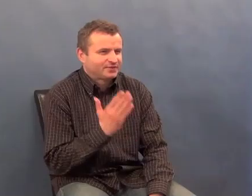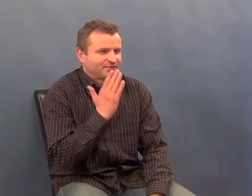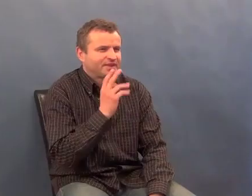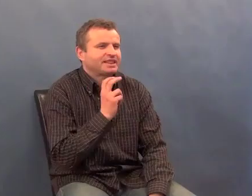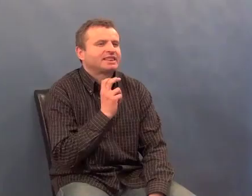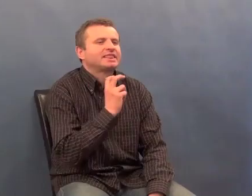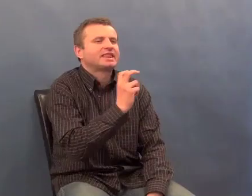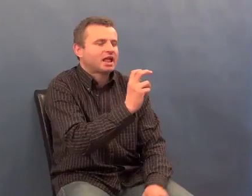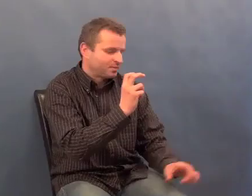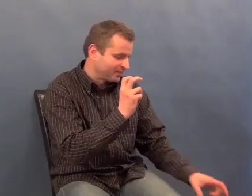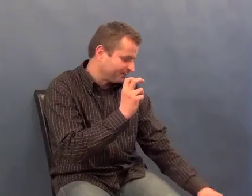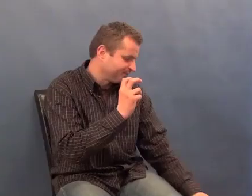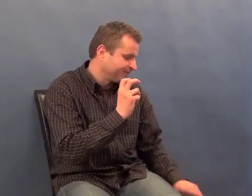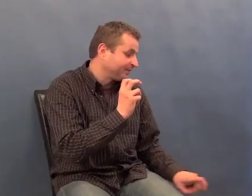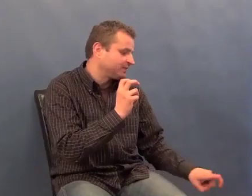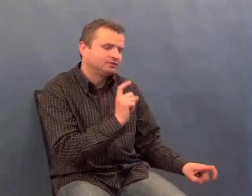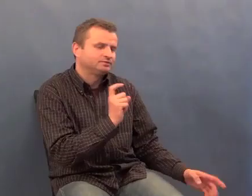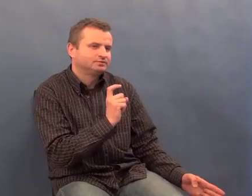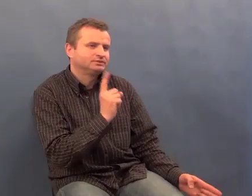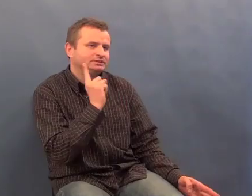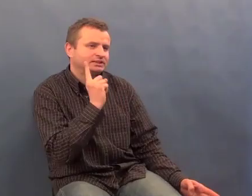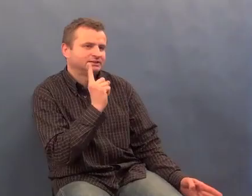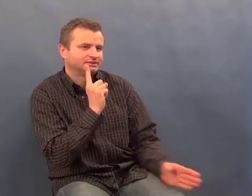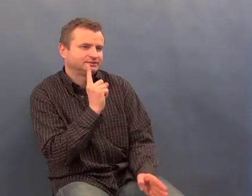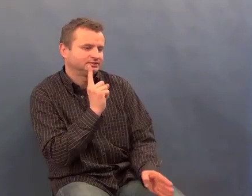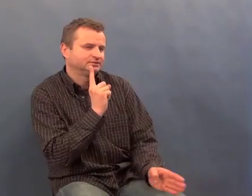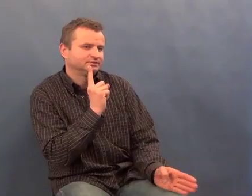To jest linia, przy której jeżdżą tramwaje, i nie wolno na nią wchodzić.